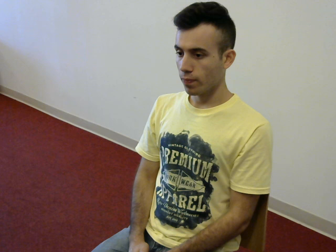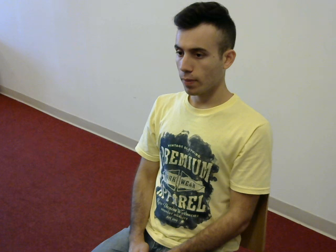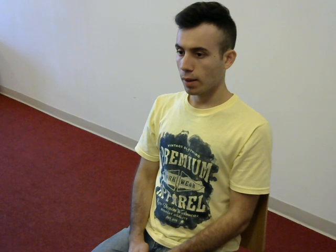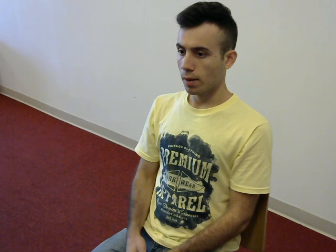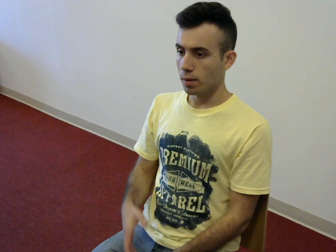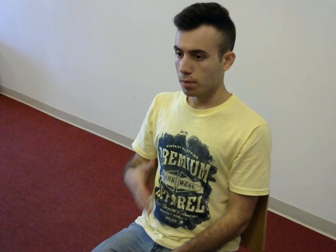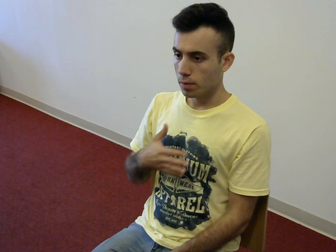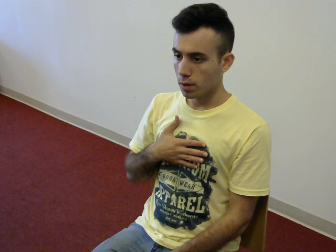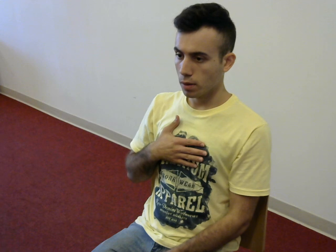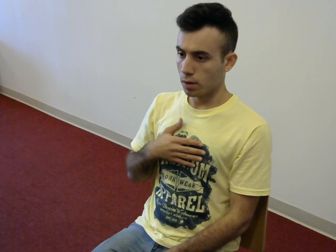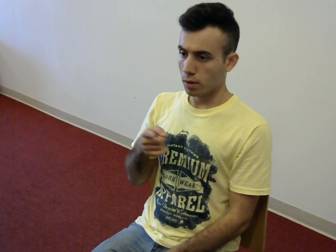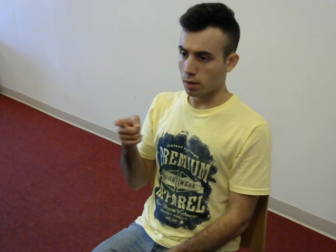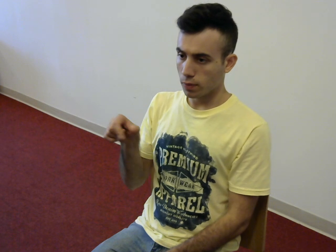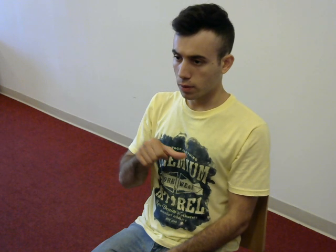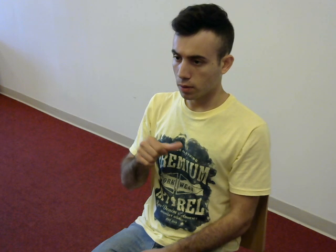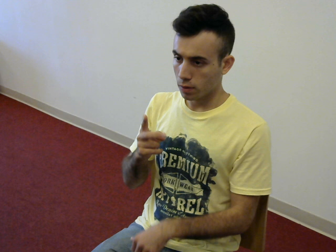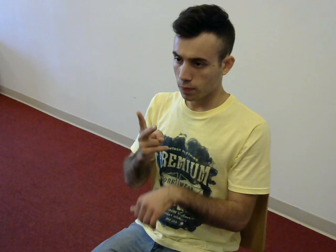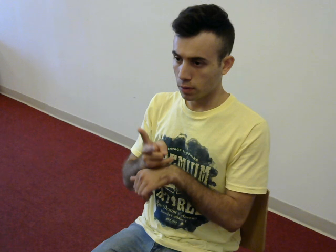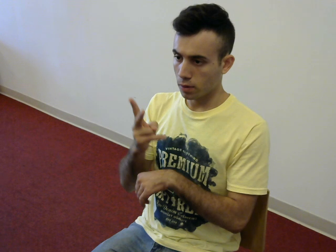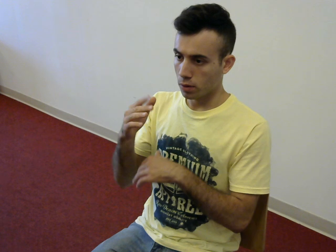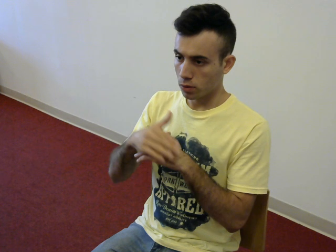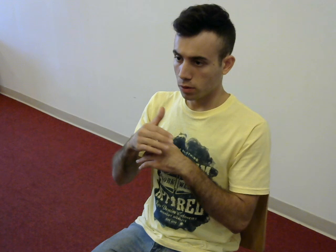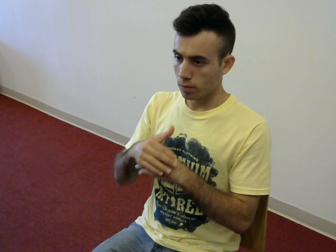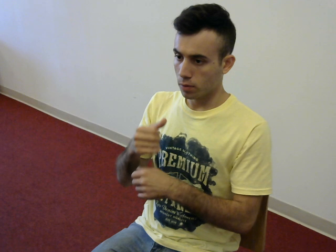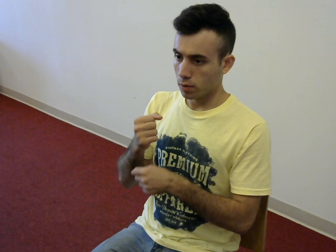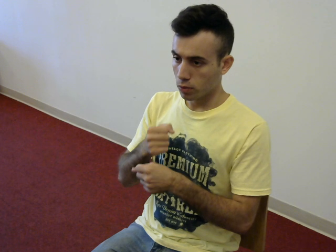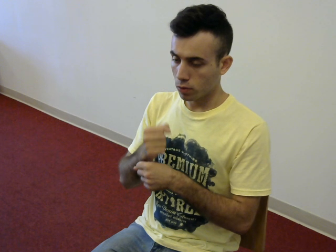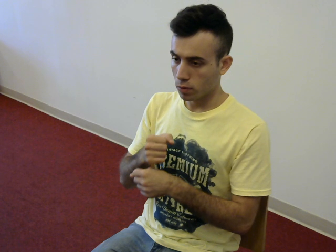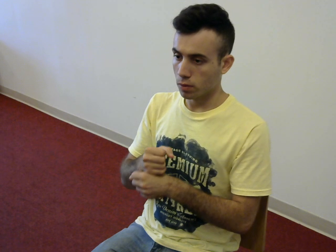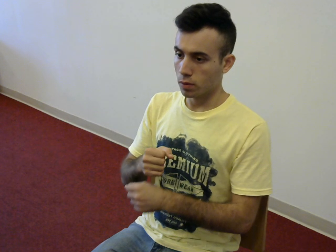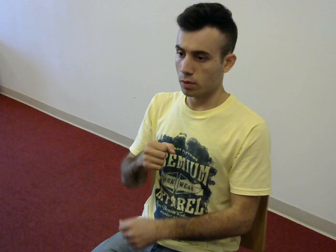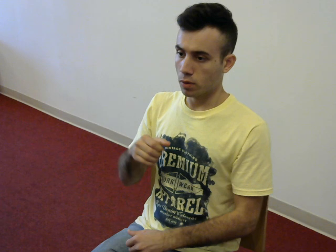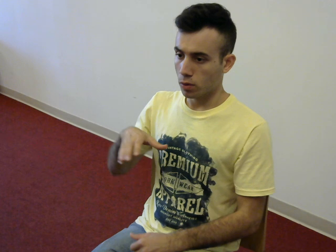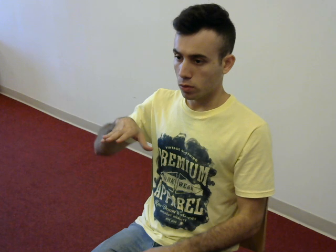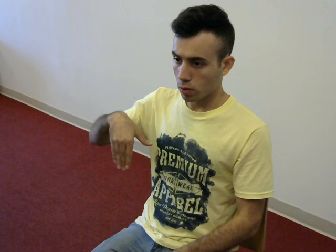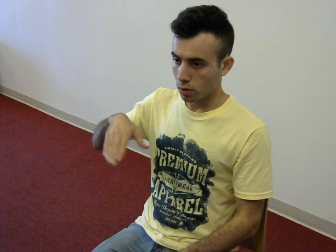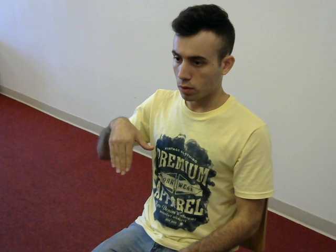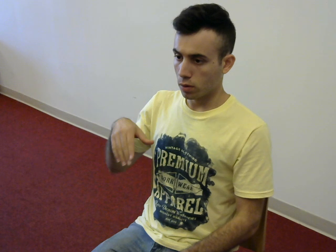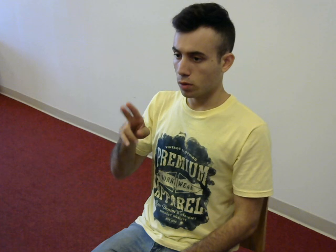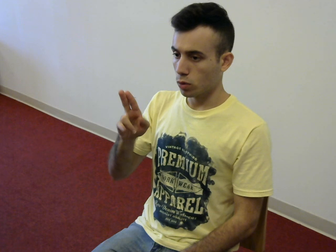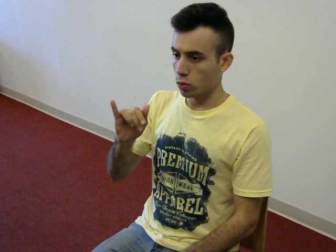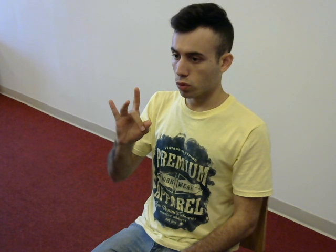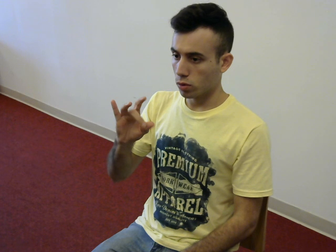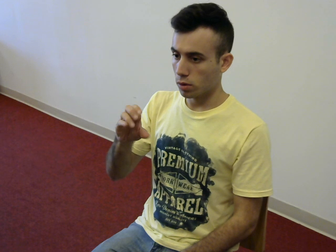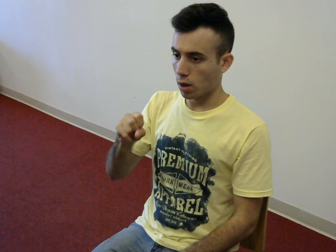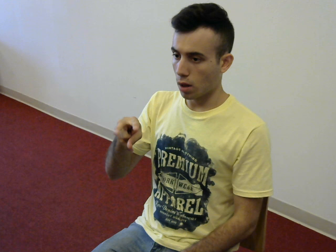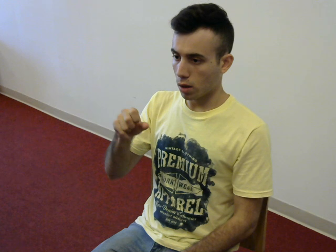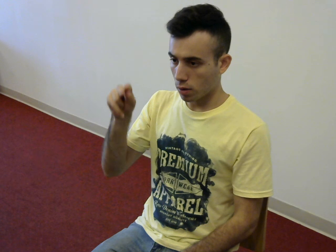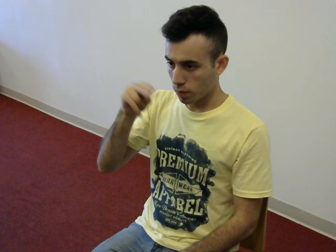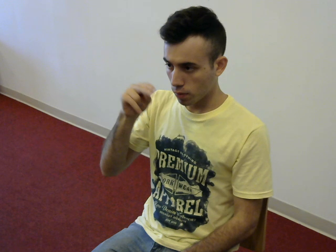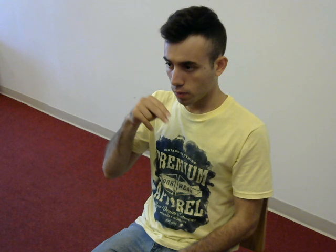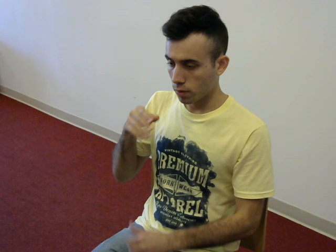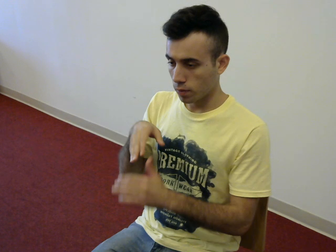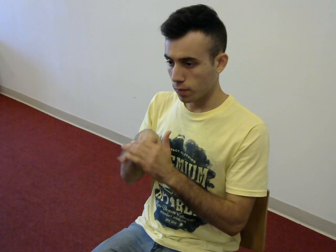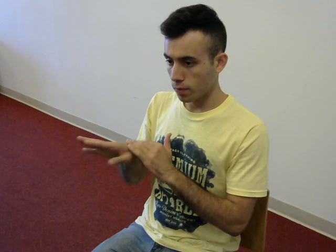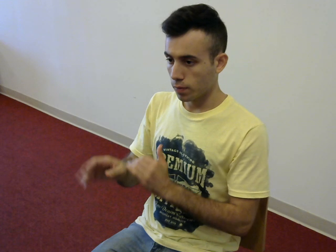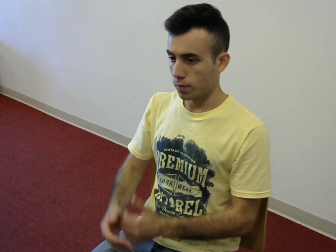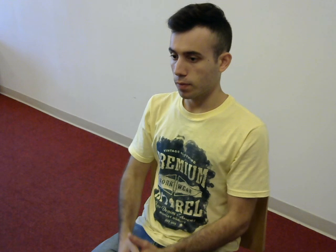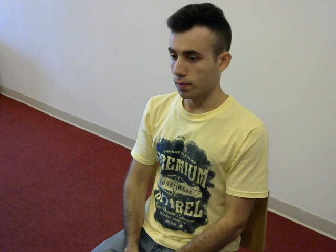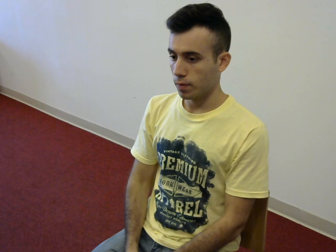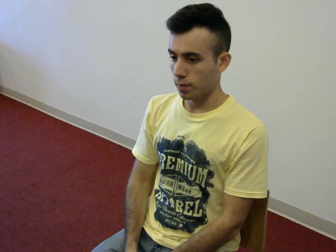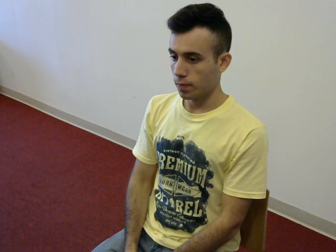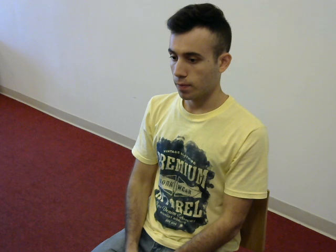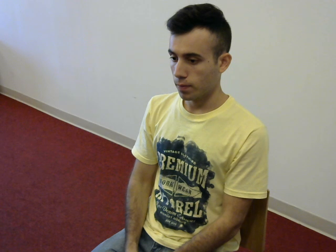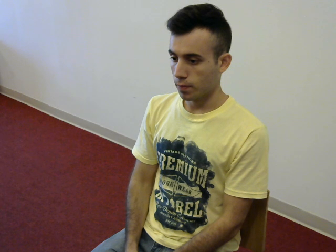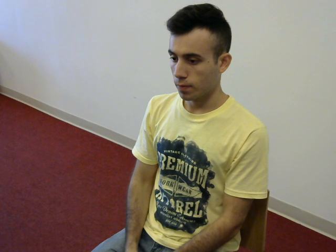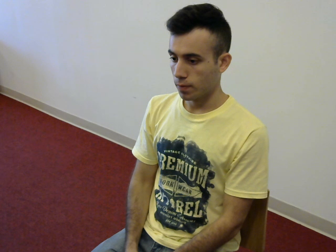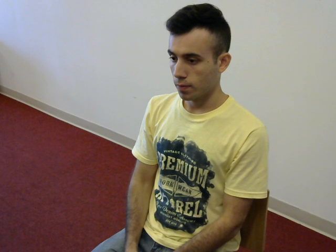Mən həftədə 2 dəfə axşam işdən sonra kursa gedirəm